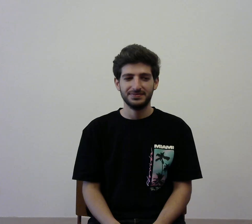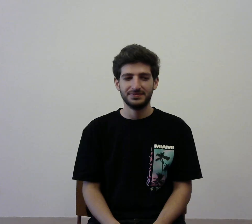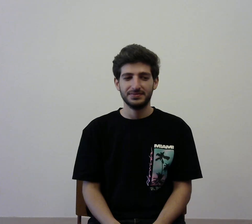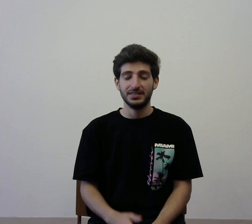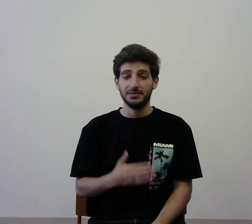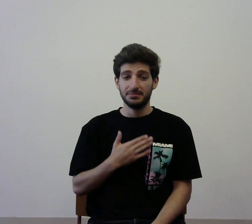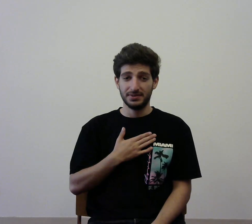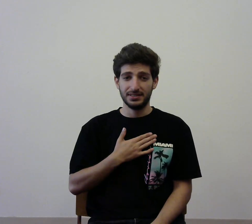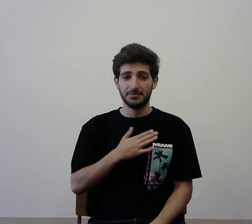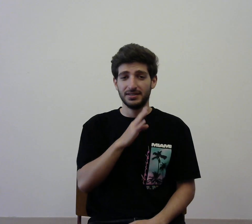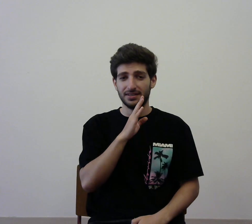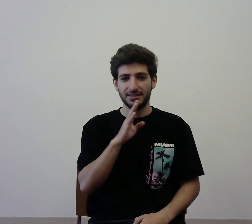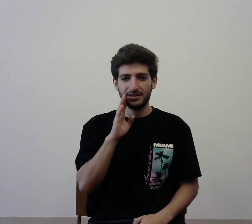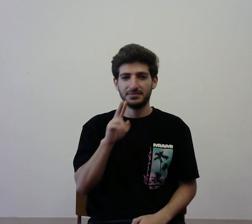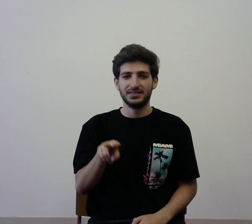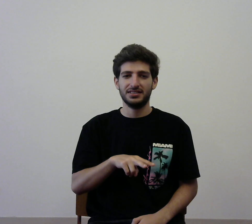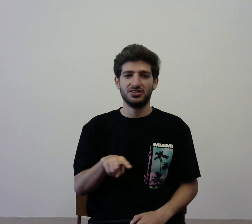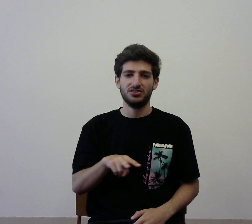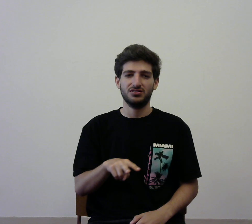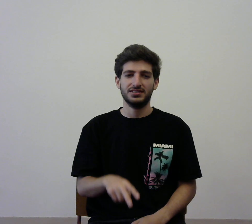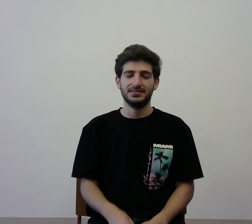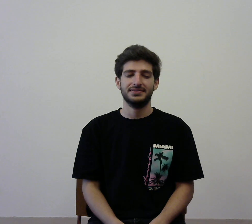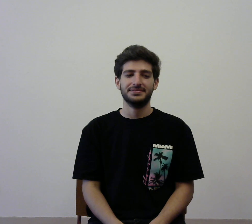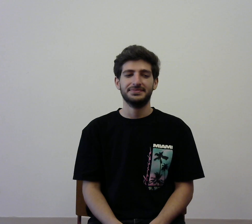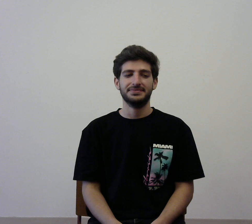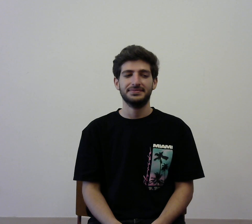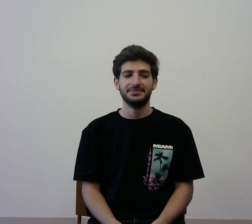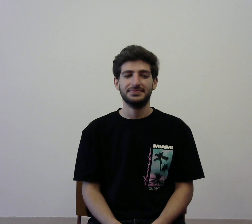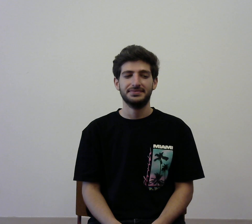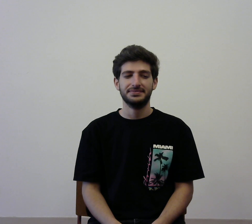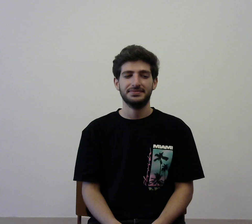Mənim anam Lənkərandandır